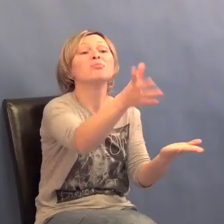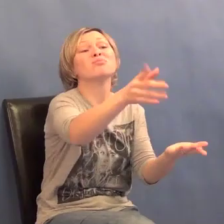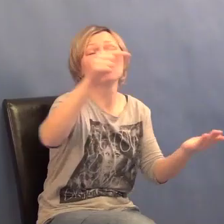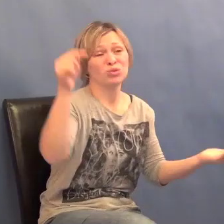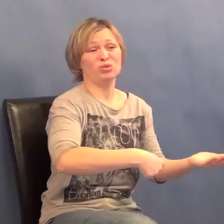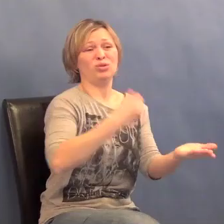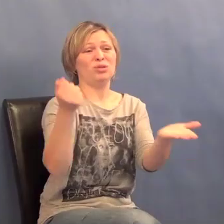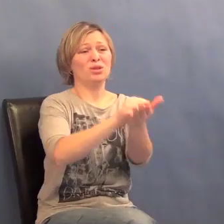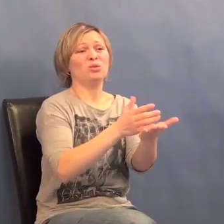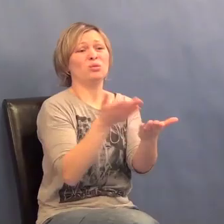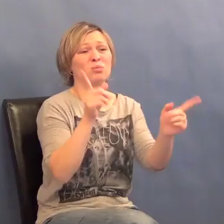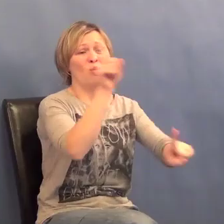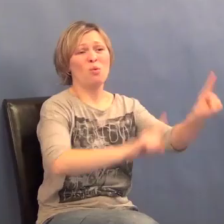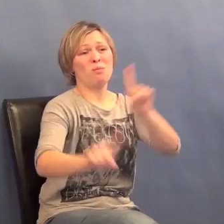Musi mieć tłumacza.